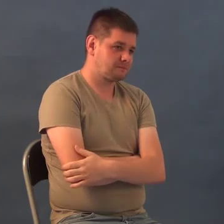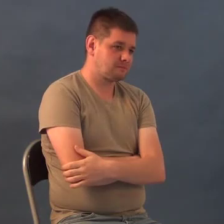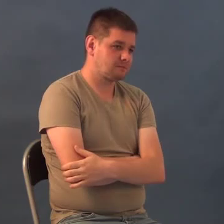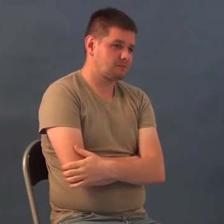Dentysta.